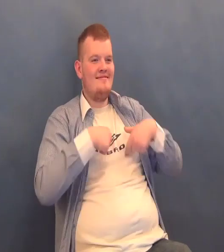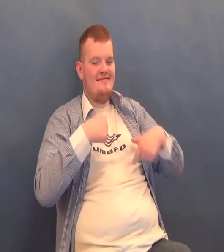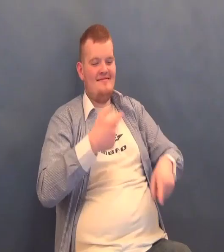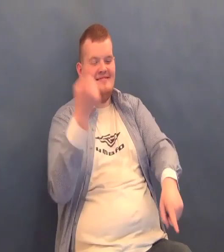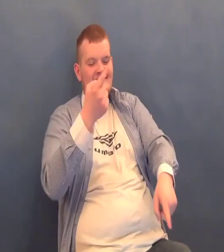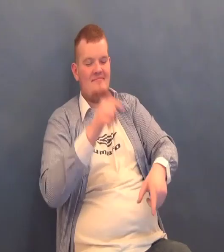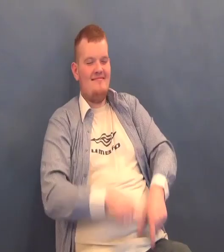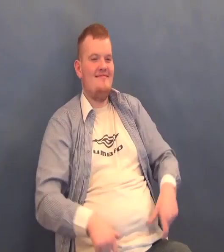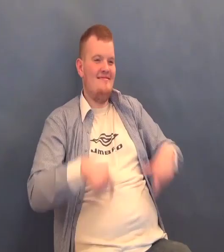Zakaz noszenia stroju kąpielowego.